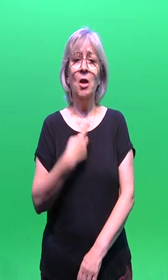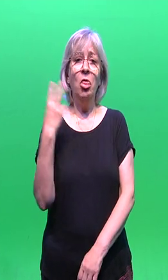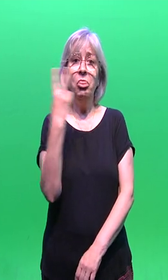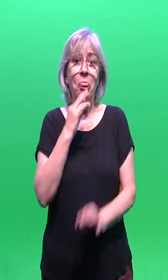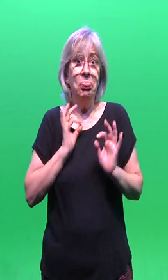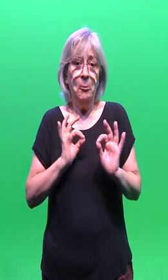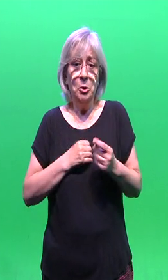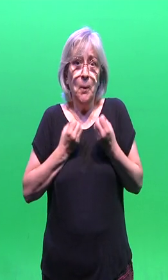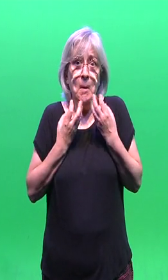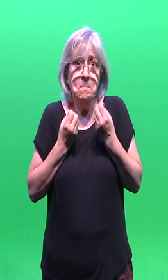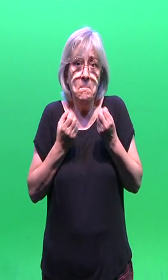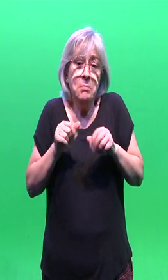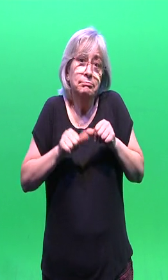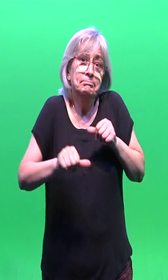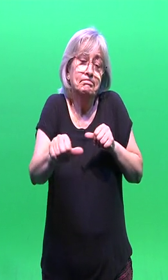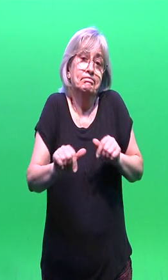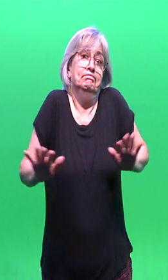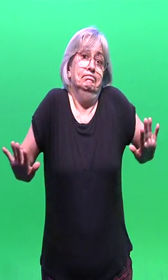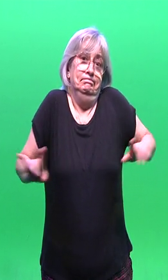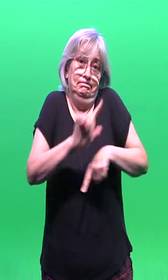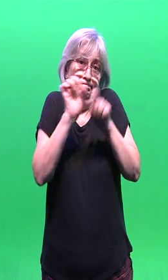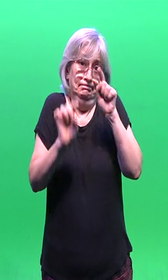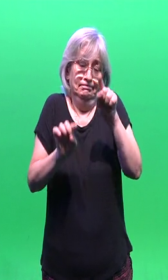De moment tinc els dos ulls bé, no sé què passarà més endavant.